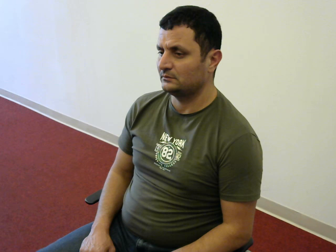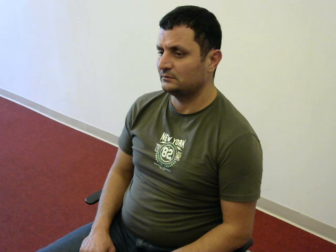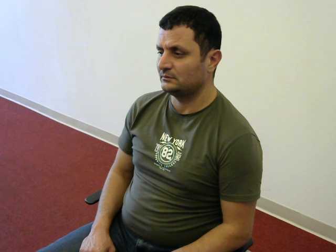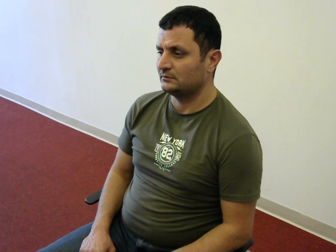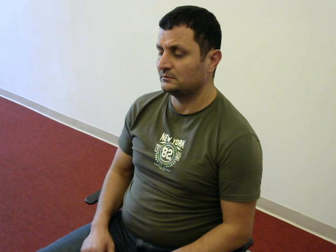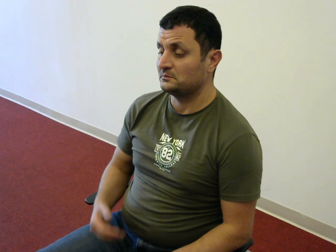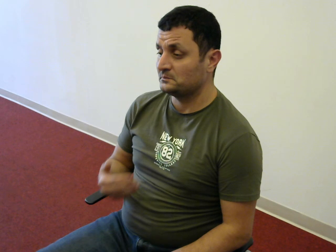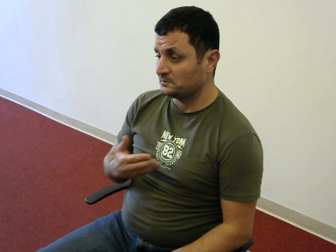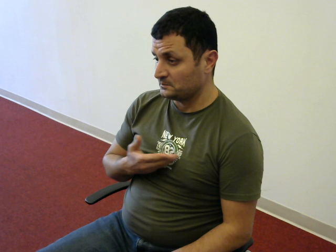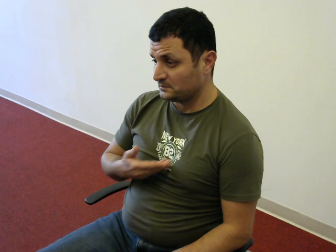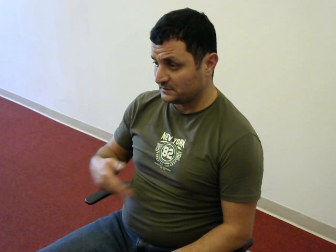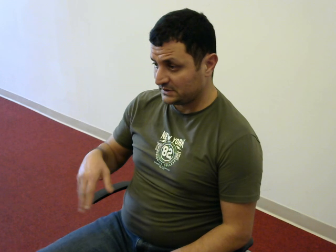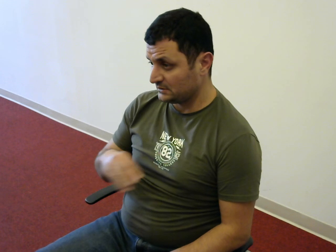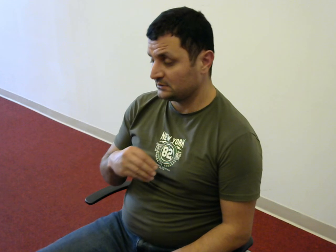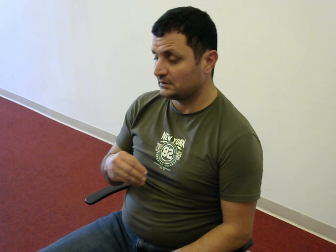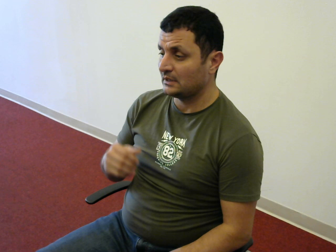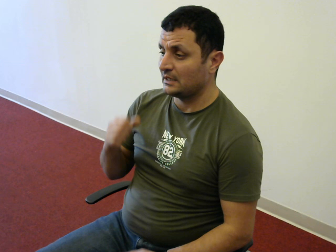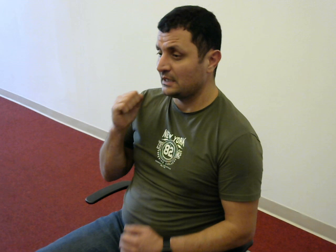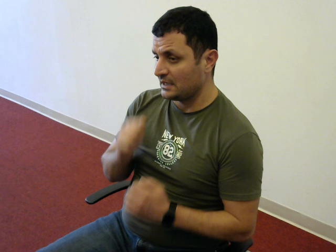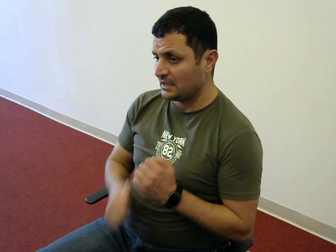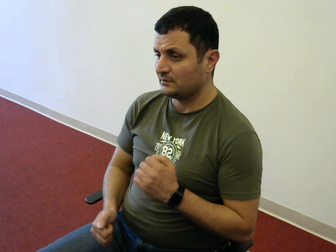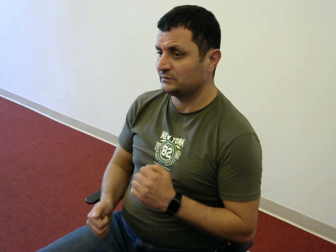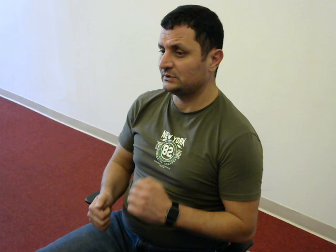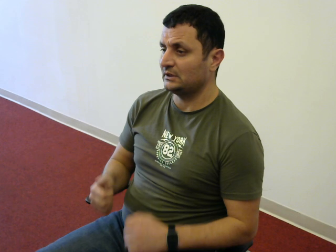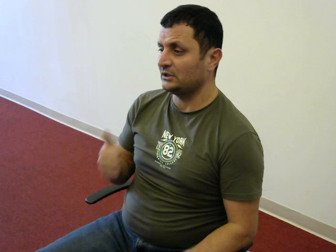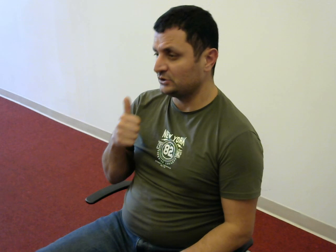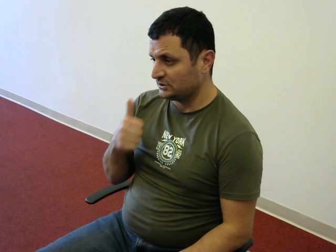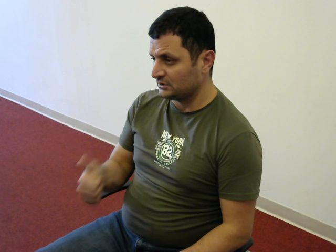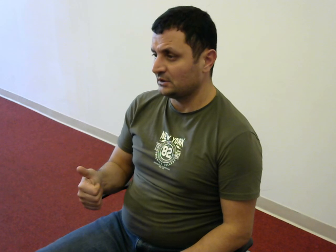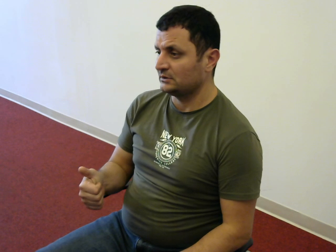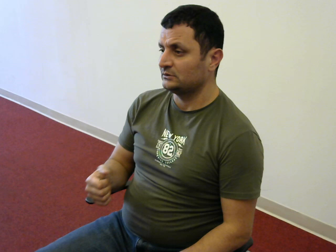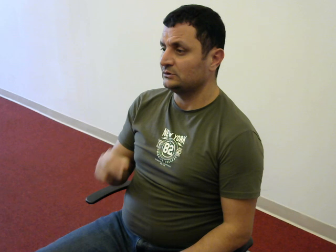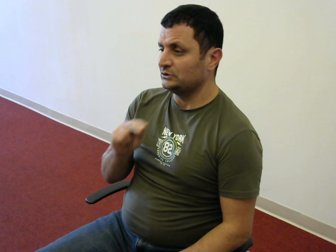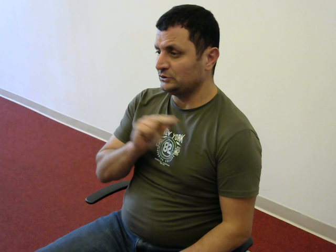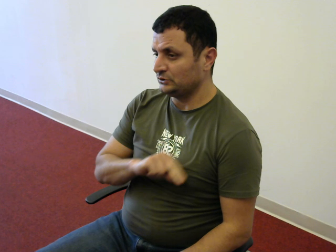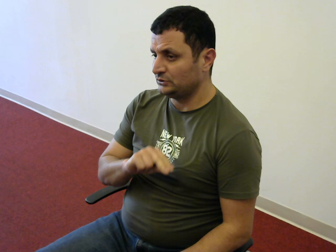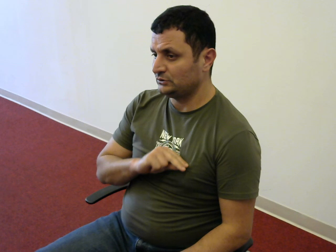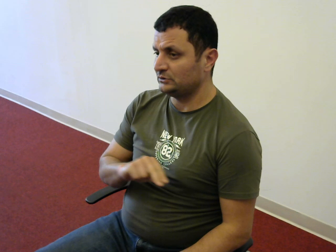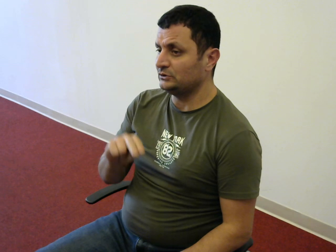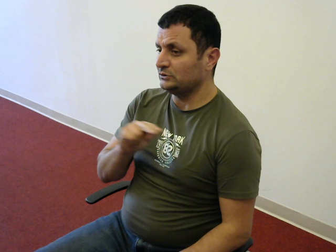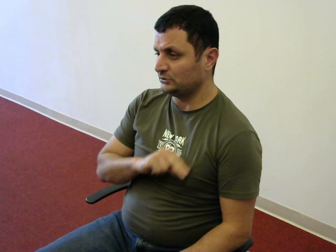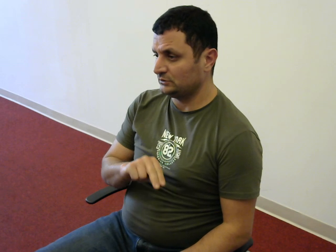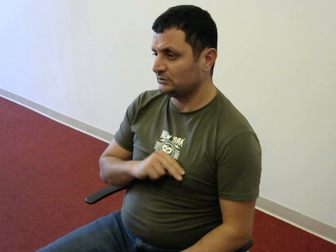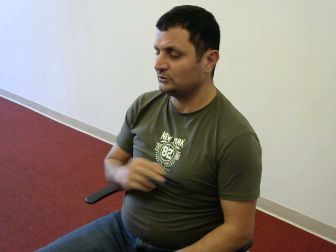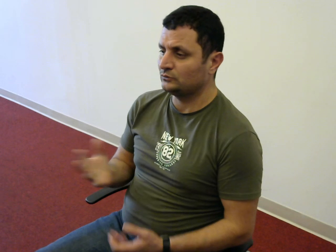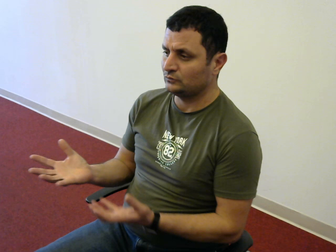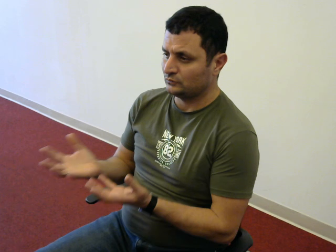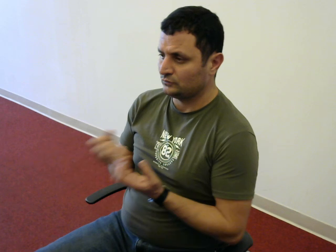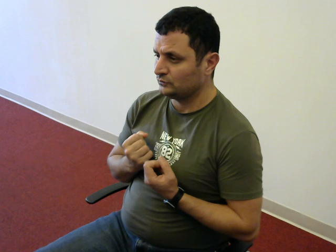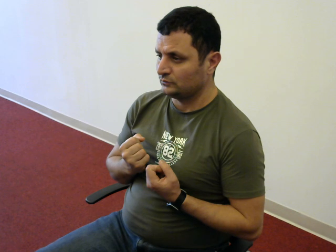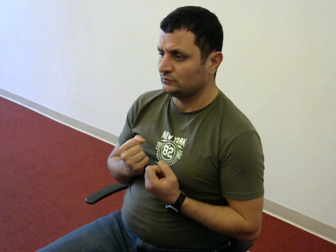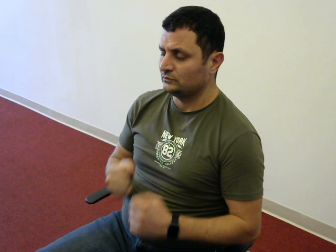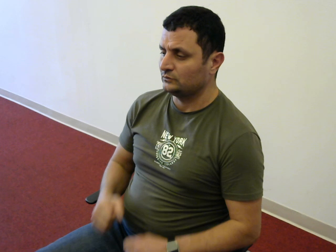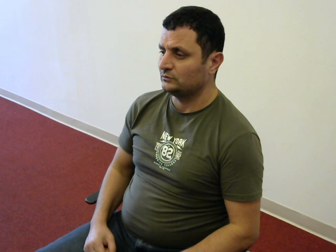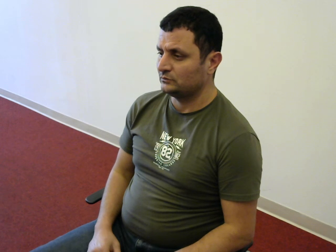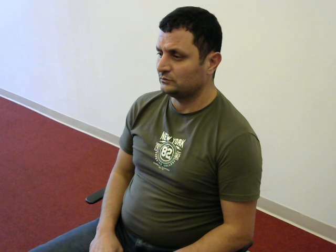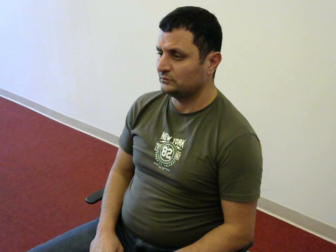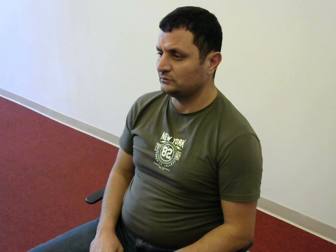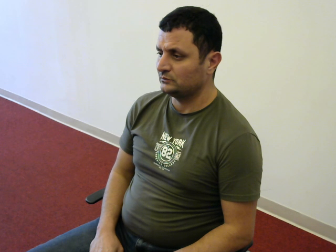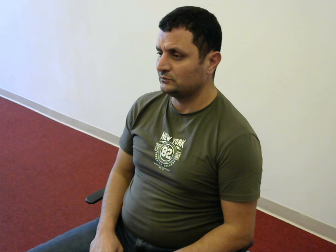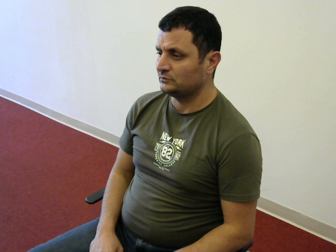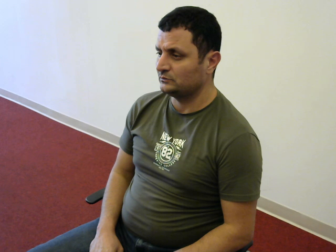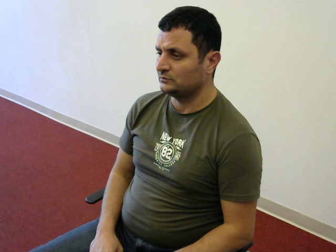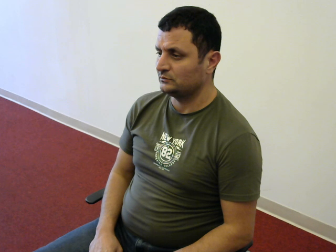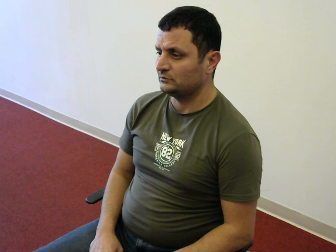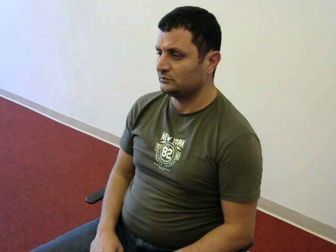Biz həmişə yaxşı işçiləri işə götürürük